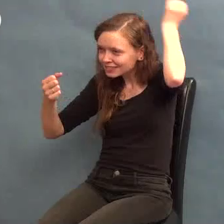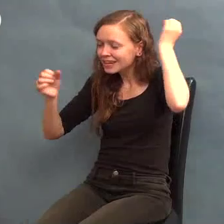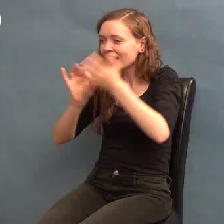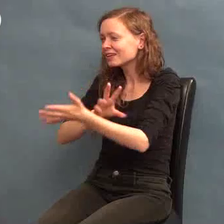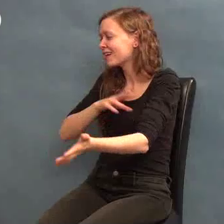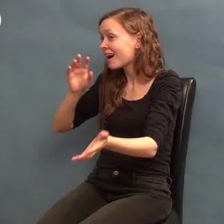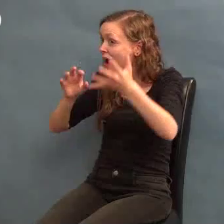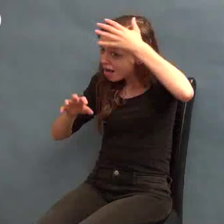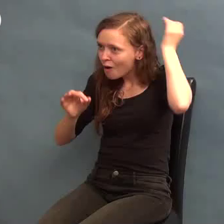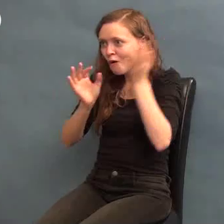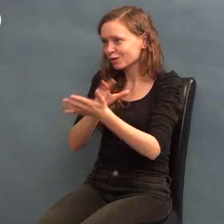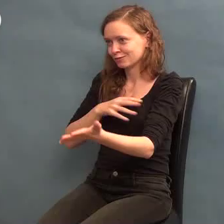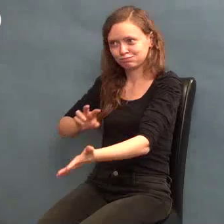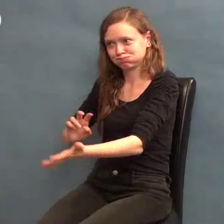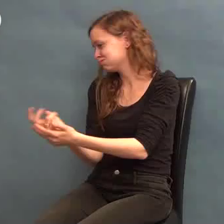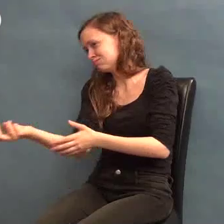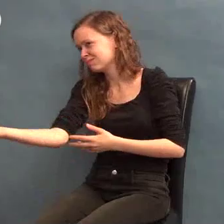Zaraz potem chłopiec przewraca się na rowerze.